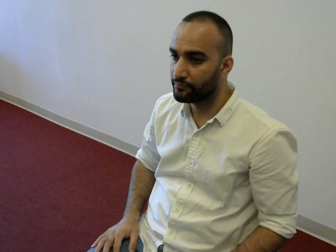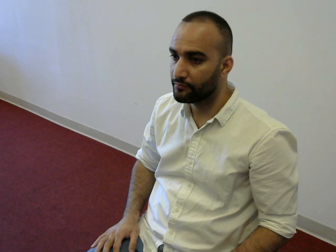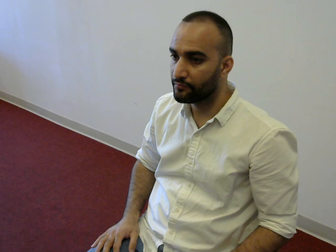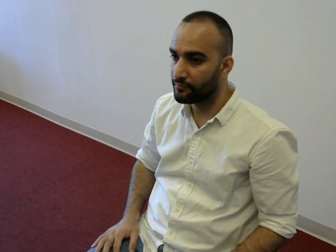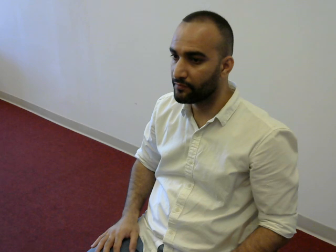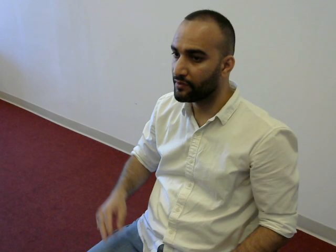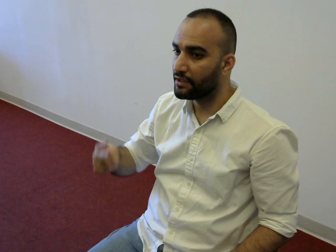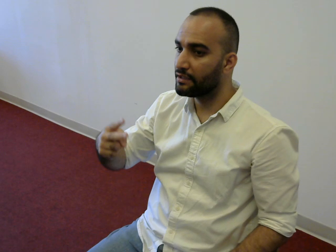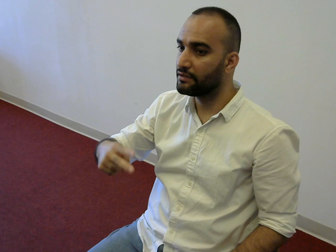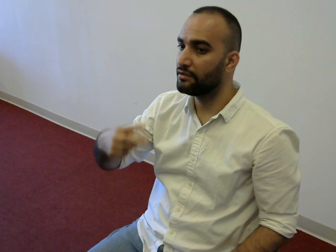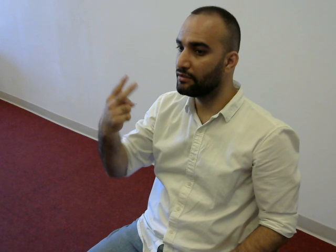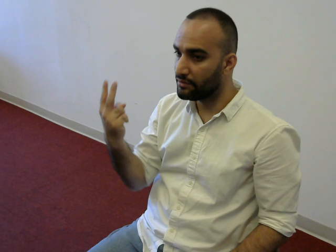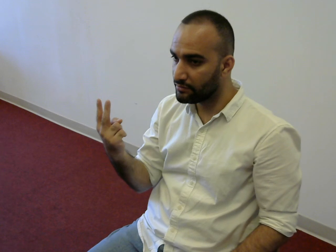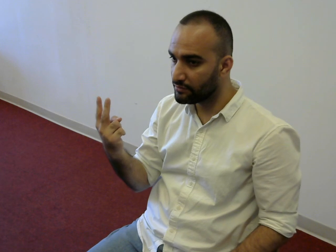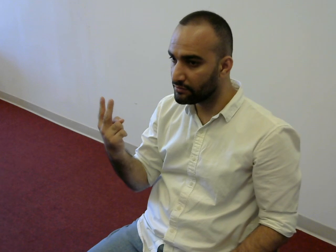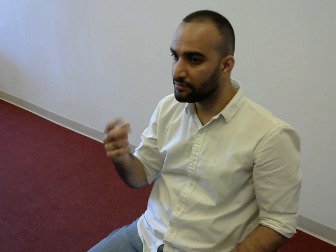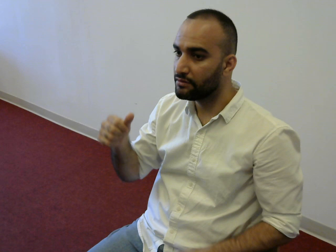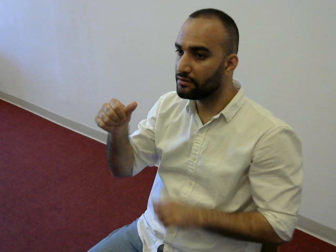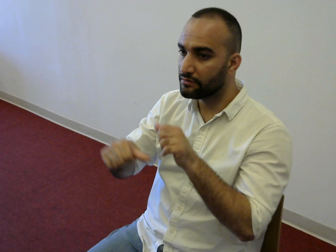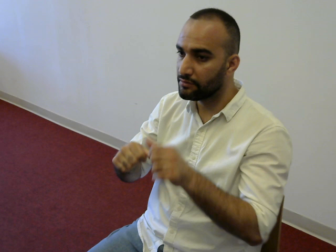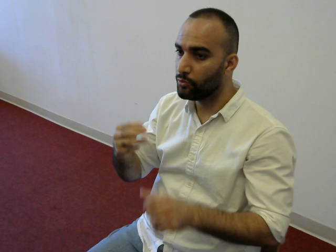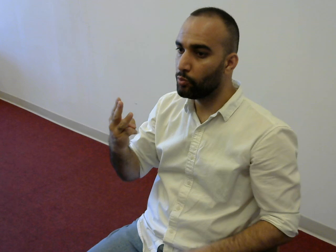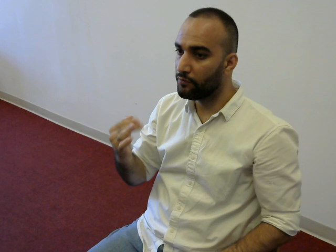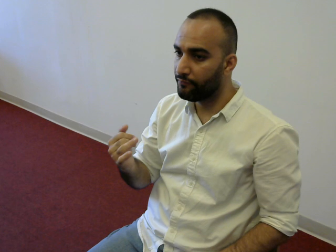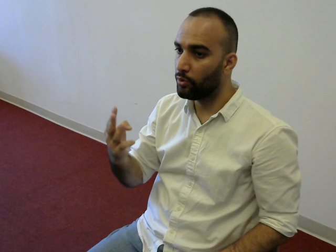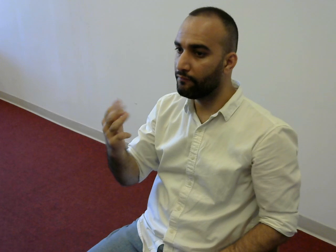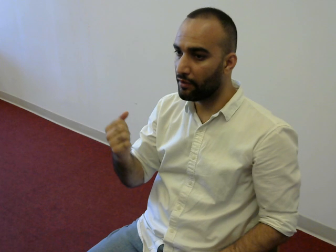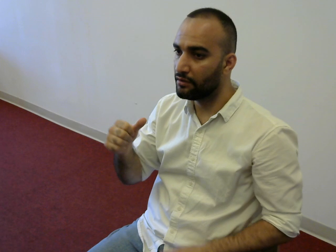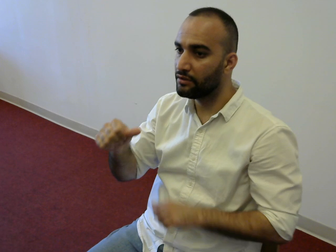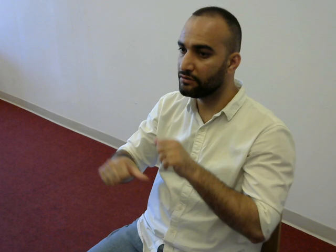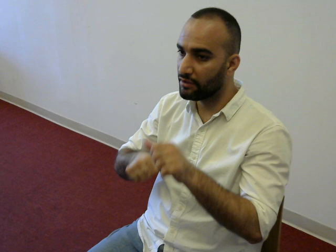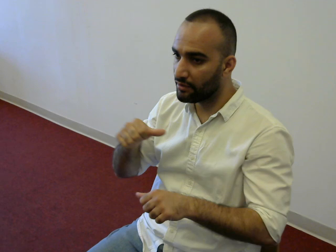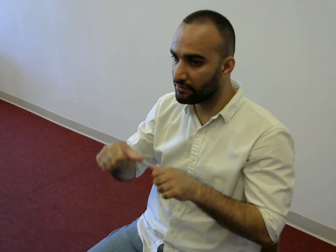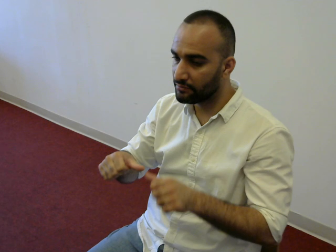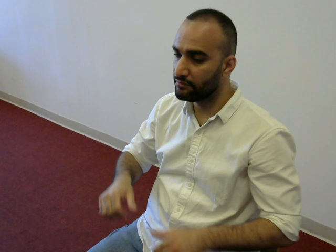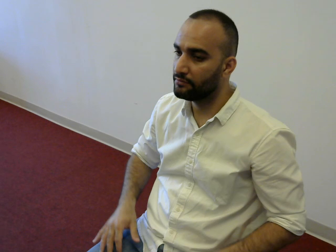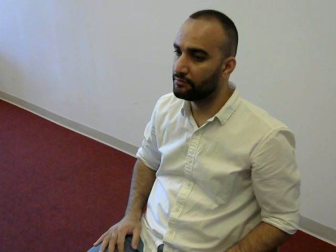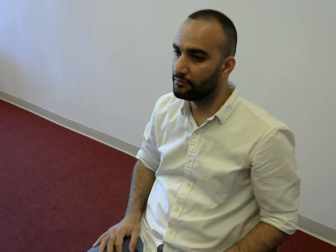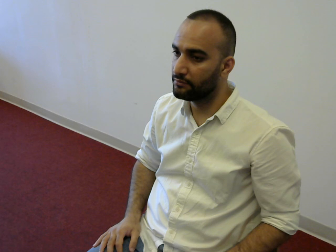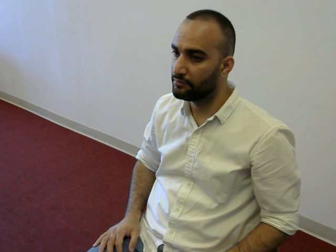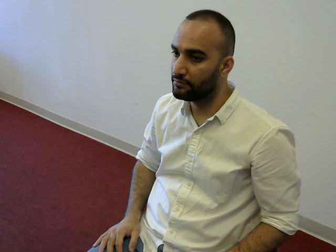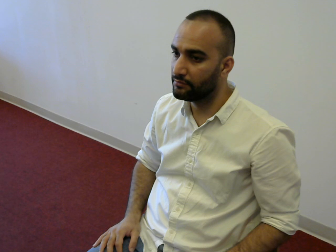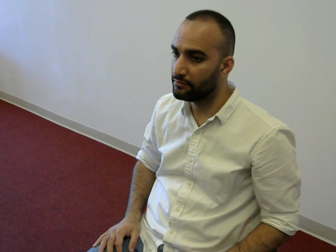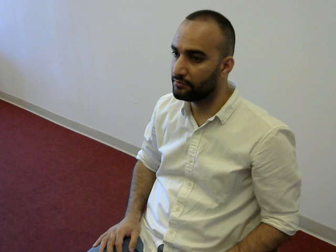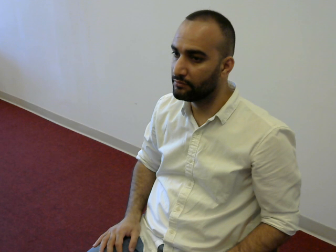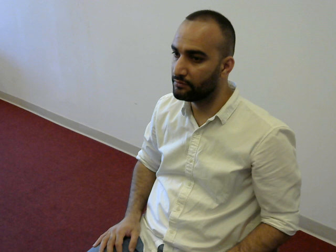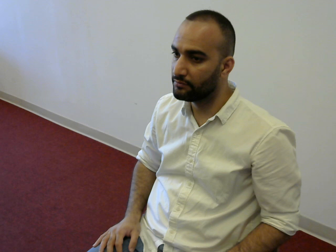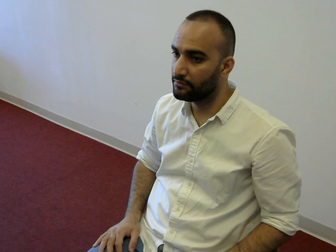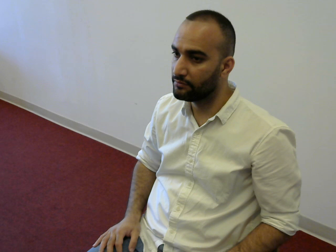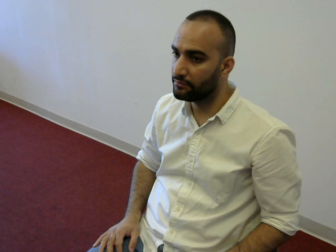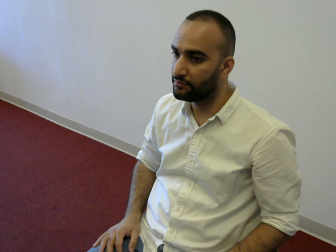2022-ci il Şuşa ilidir